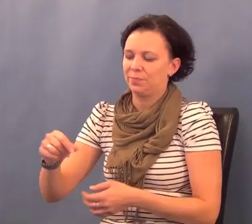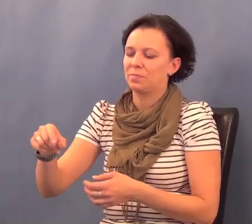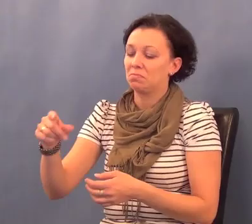To.